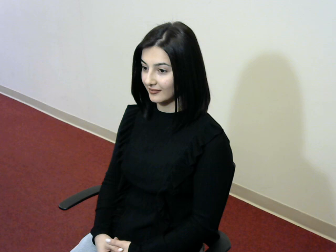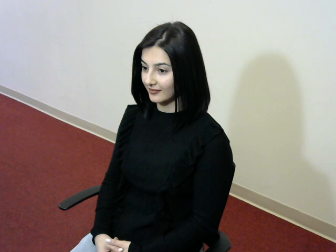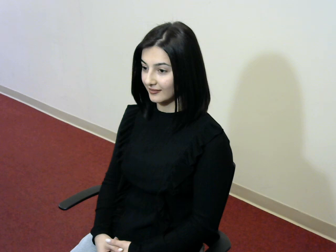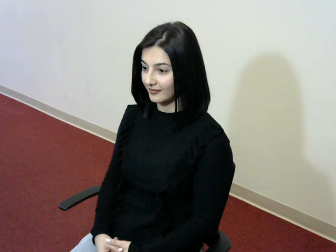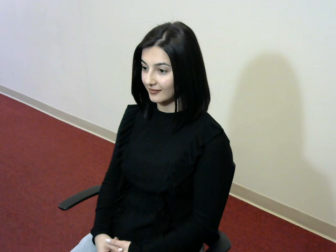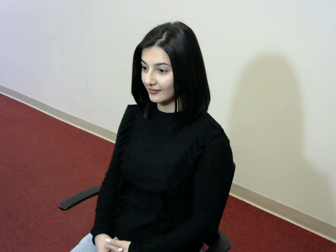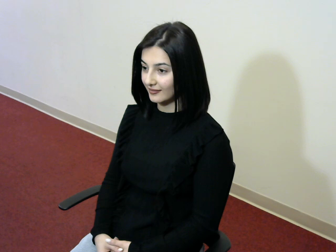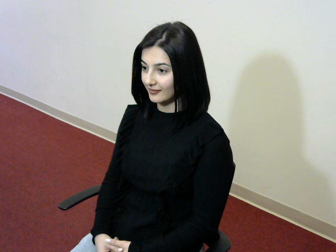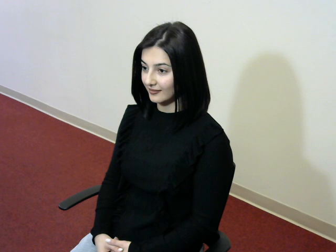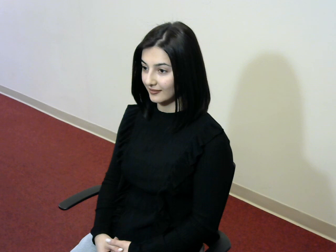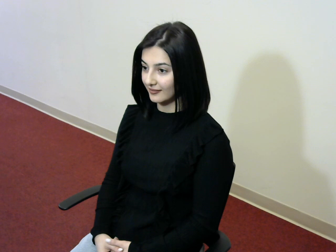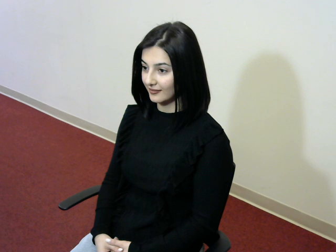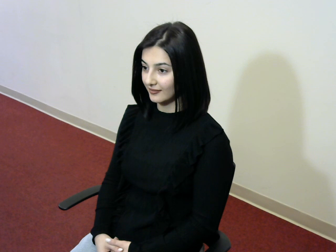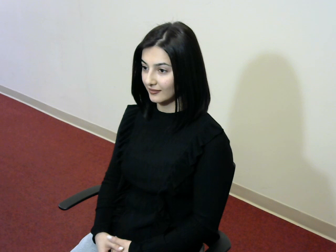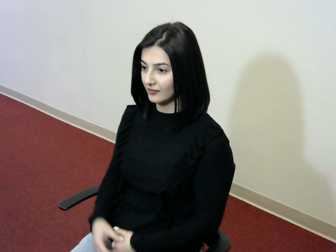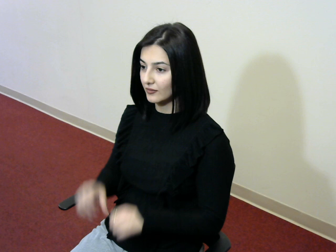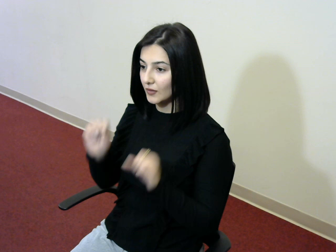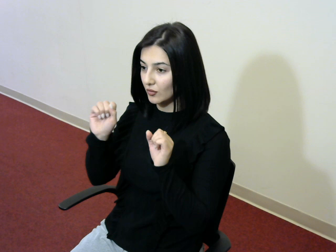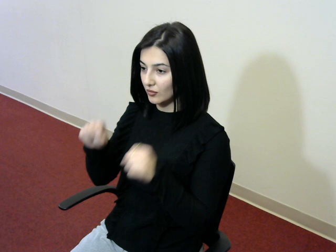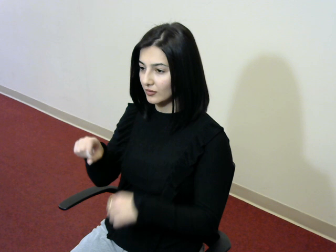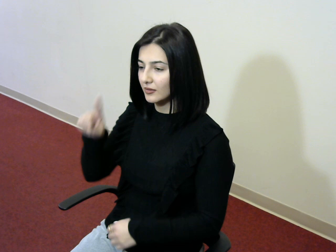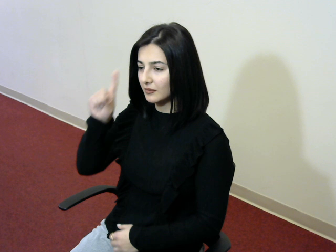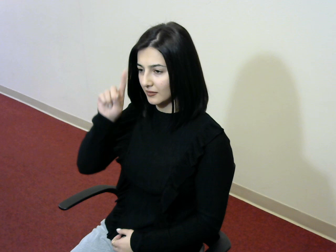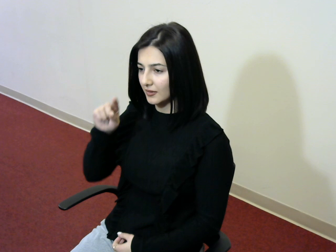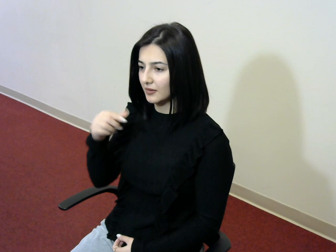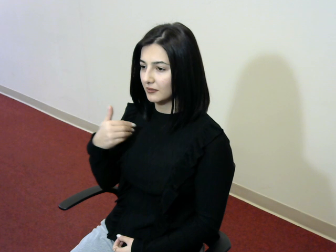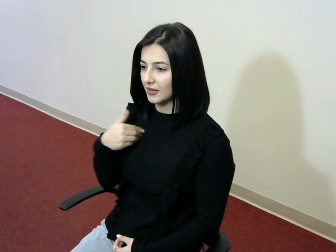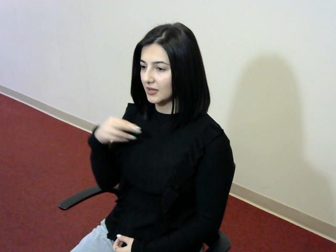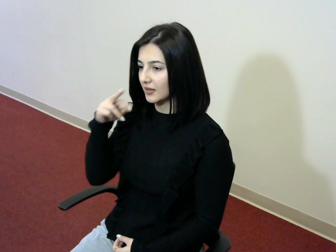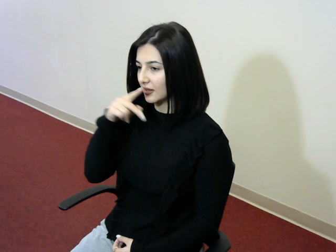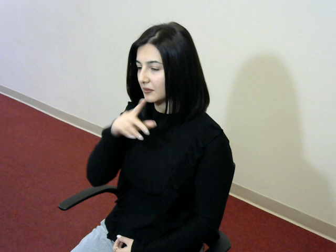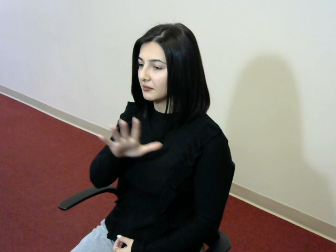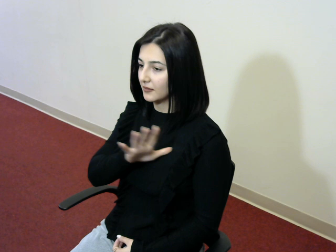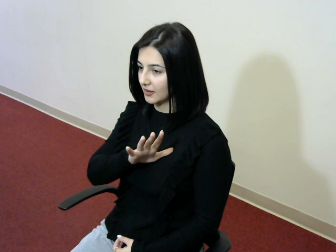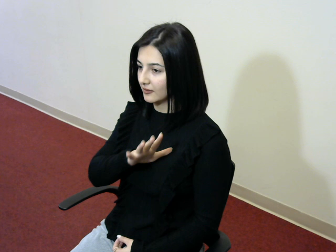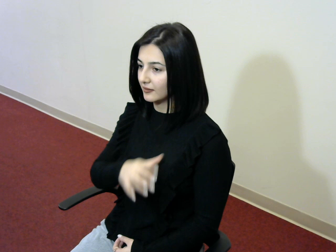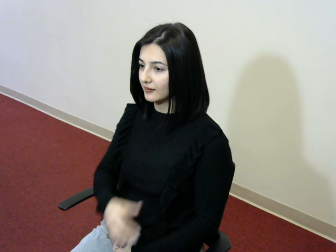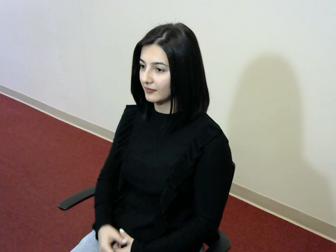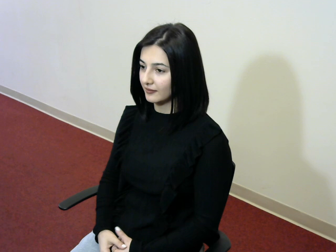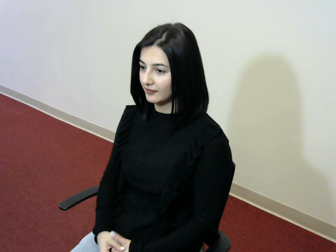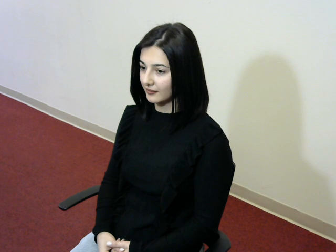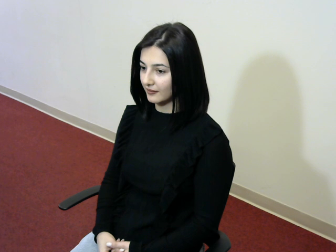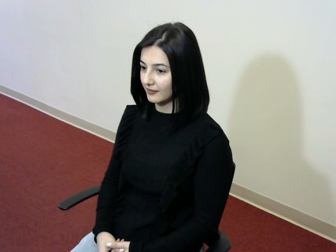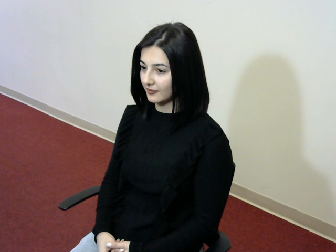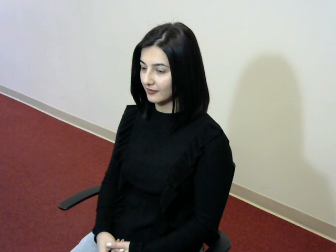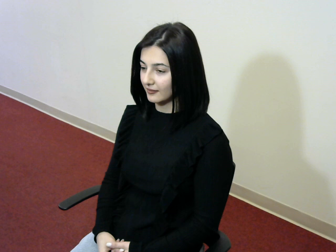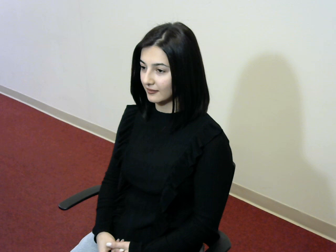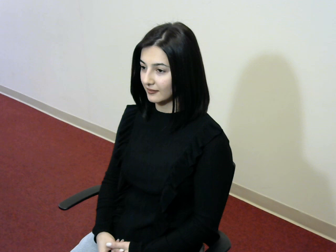Ola bilər mən zəhərlənmişəm